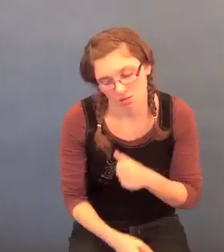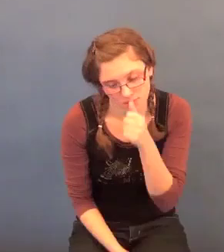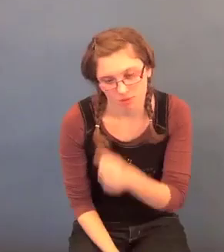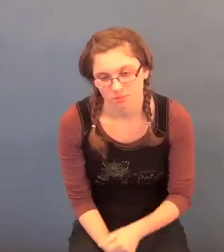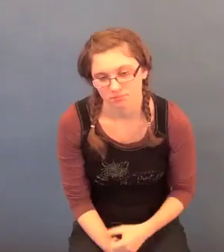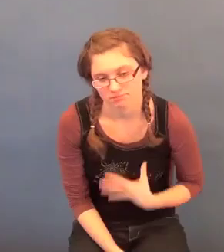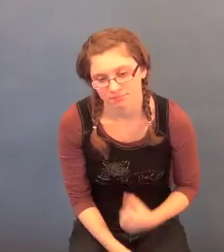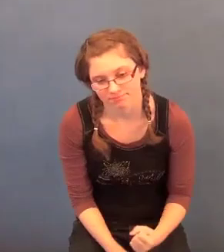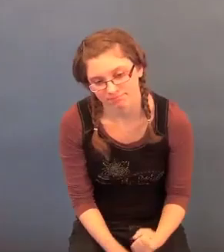Mam pracę.